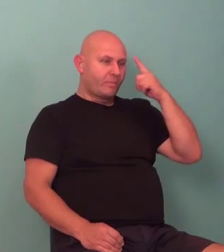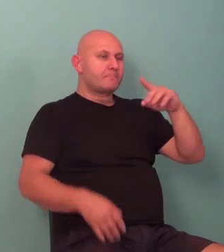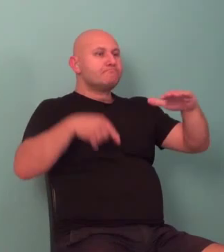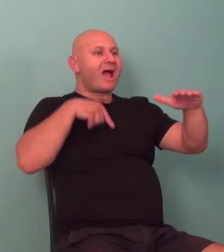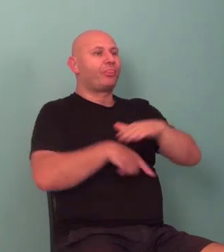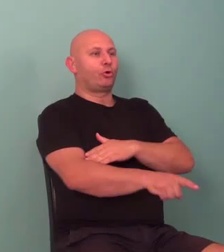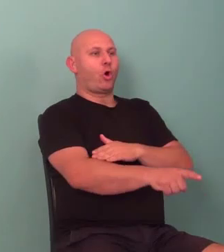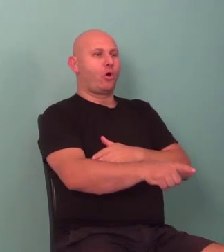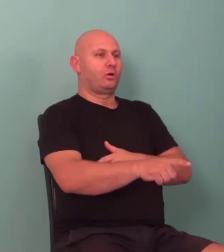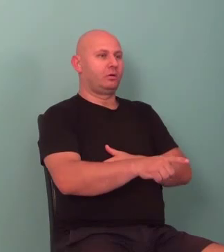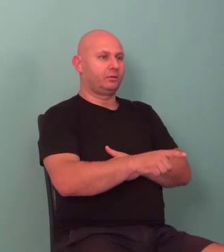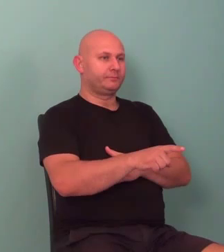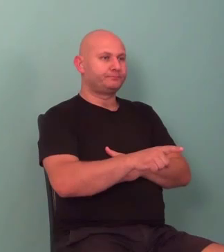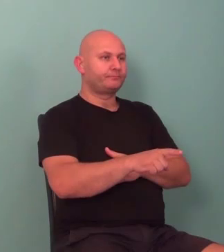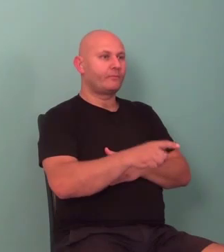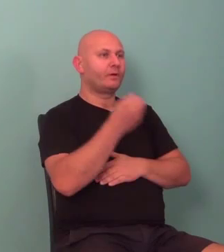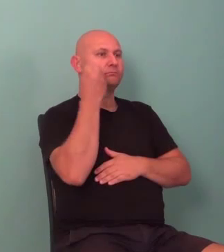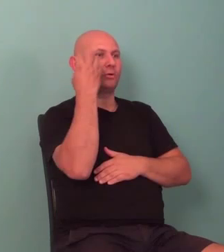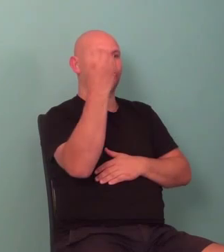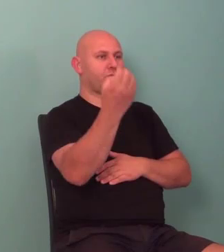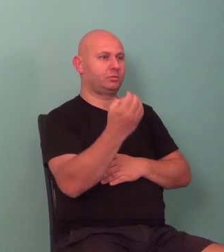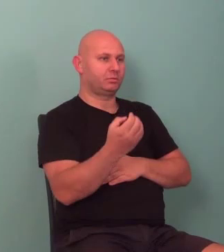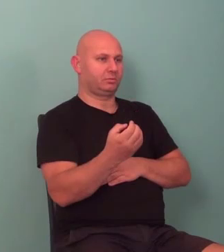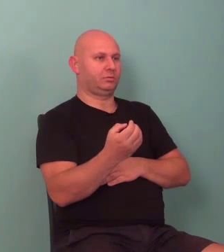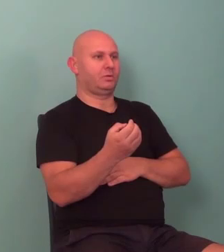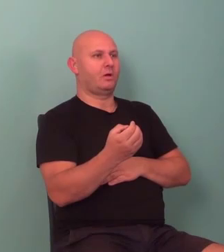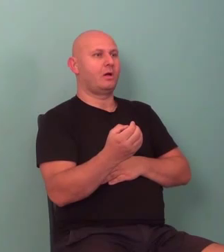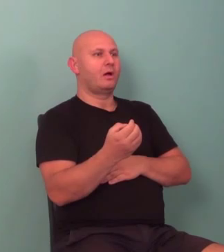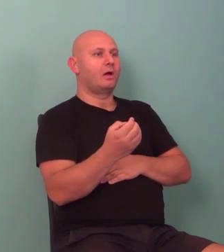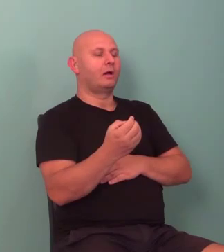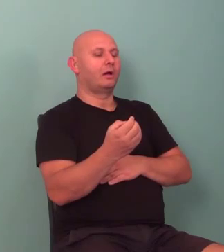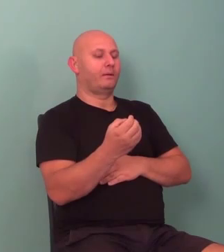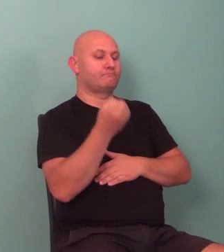W metrze i w pociągu.